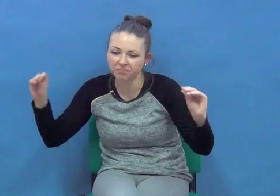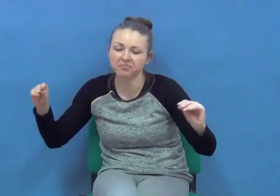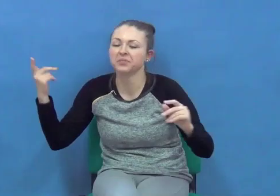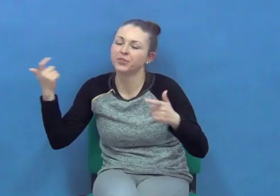Nic.